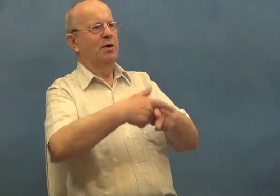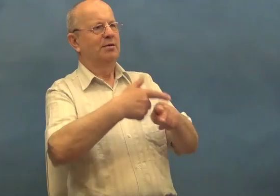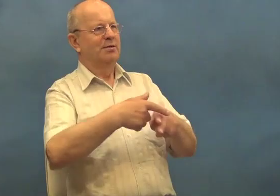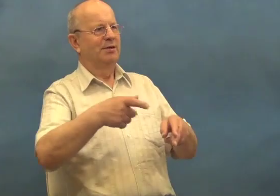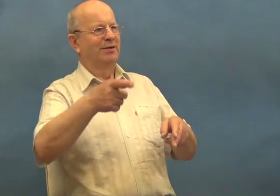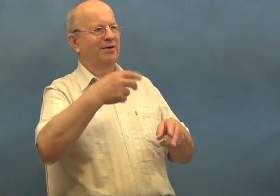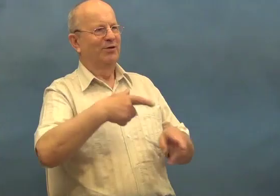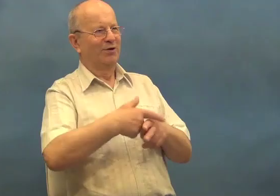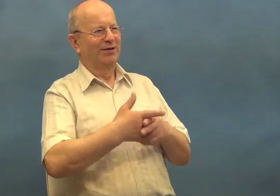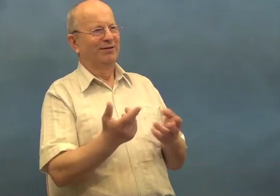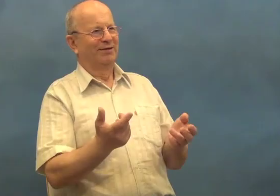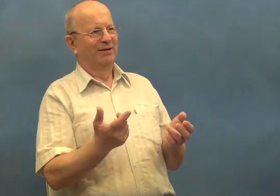Koń?